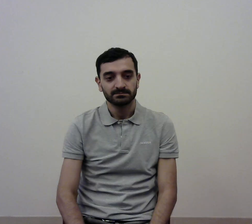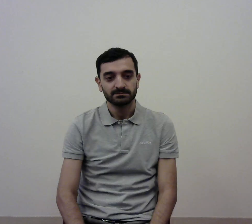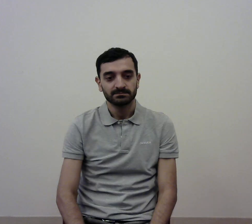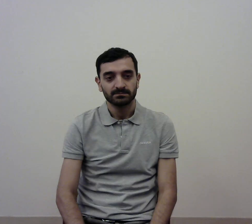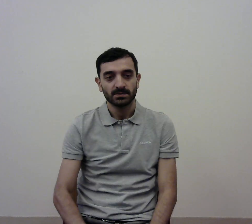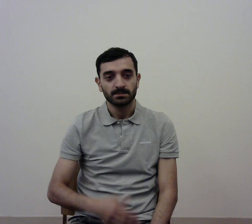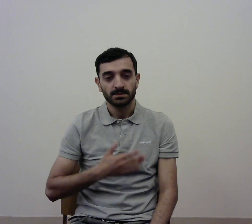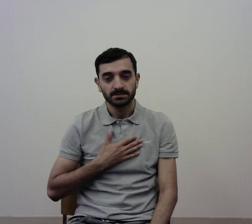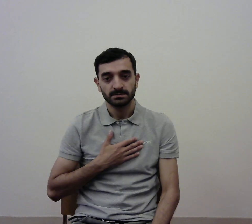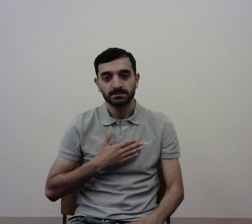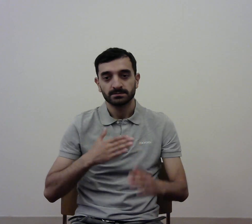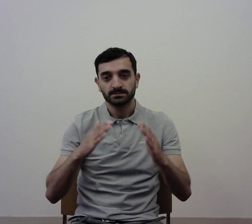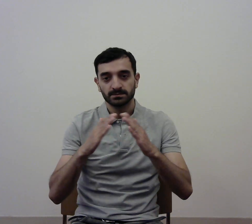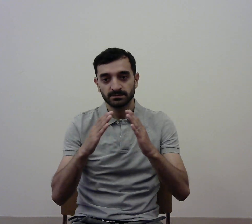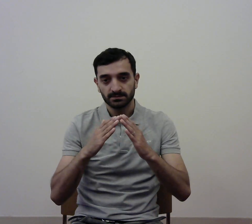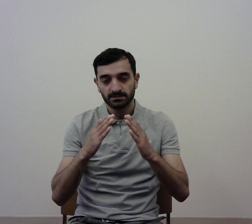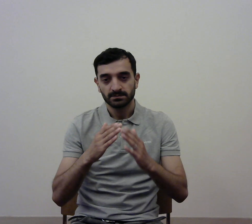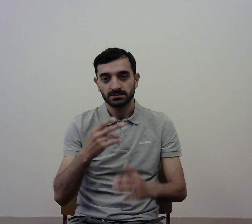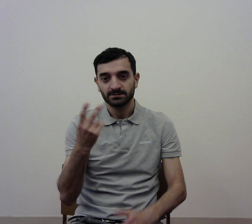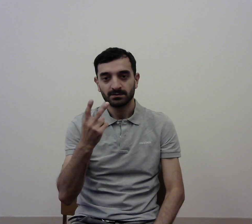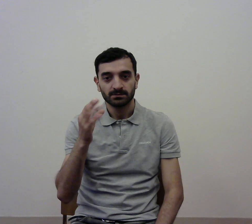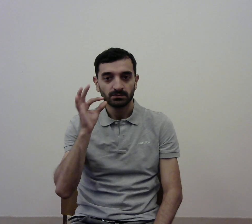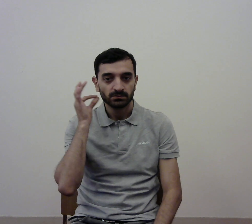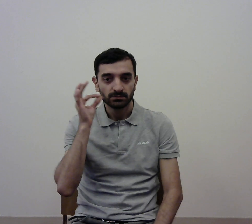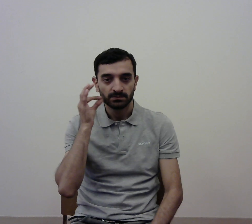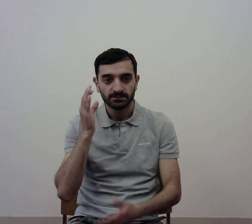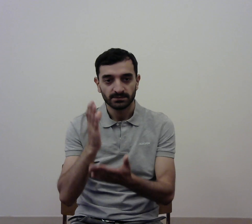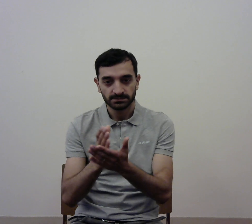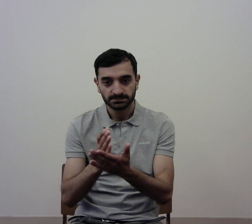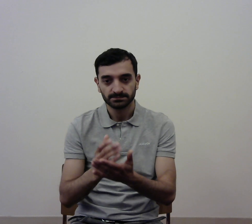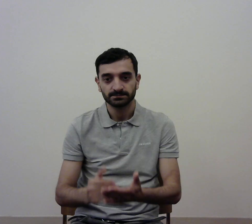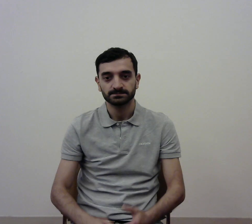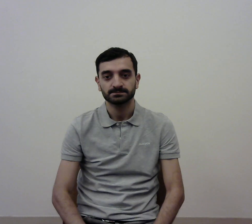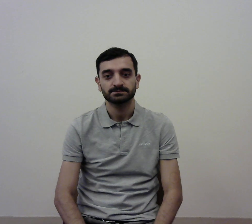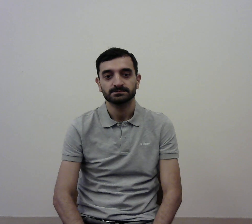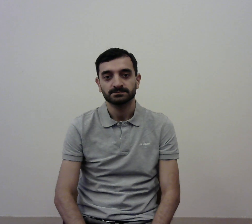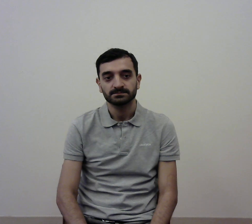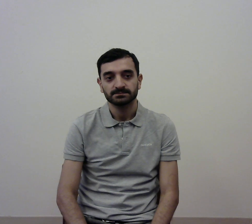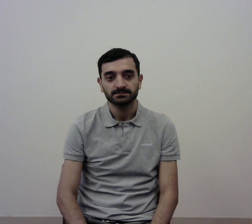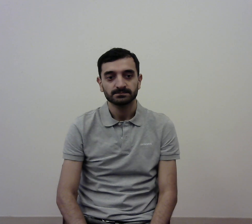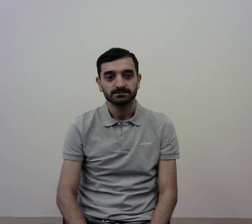Mənim evdə 2 pişiyim var